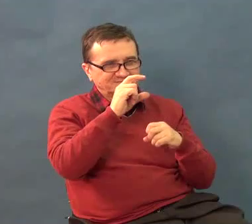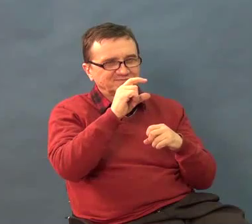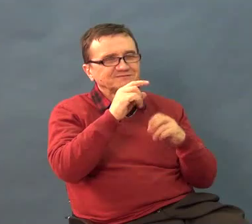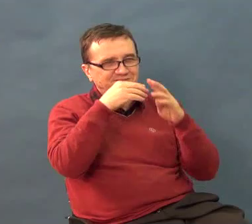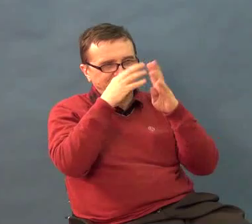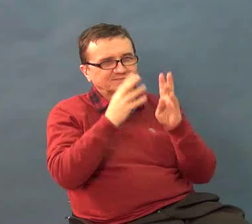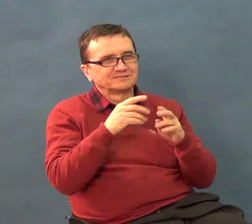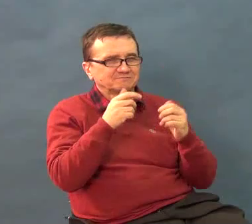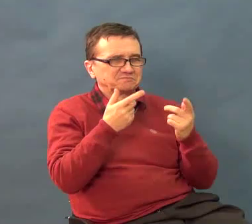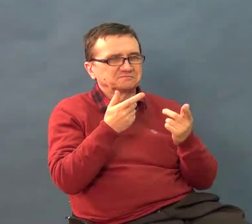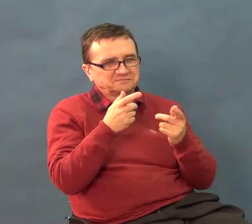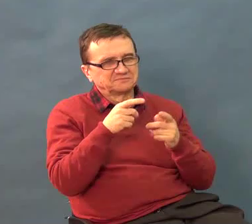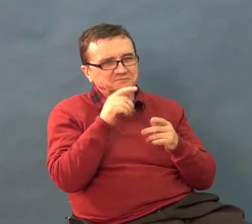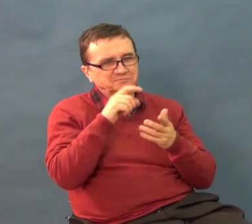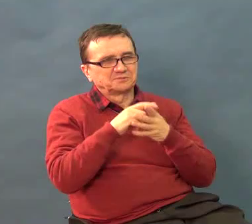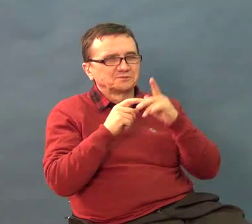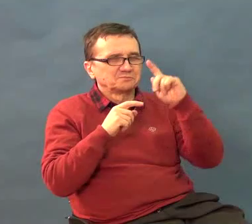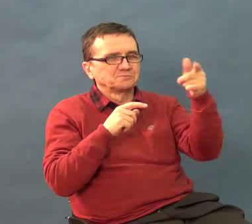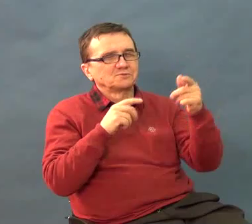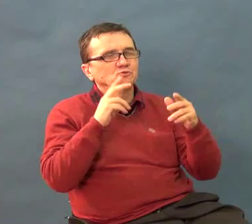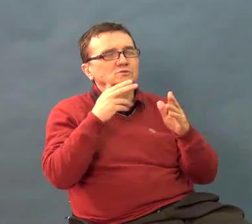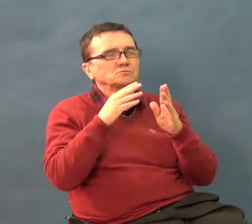Jest w klatce, w pokoju, w drugim domu.